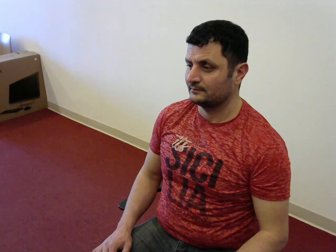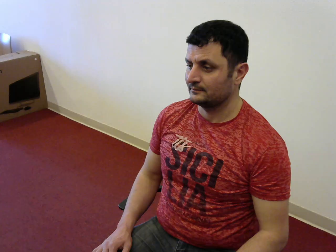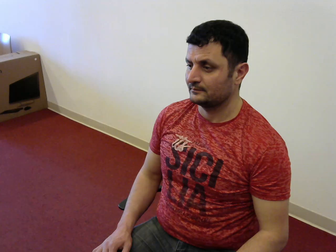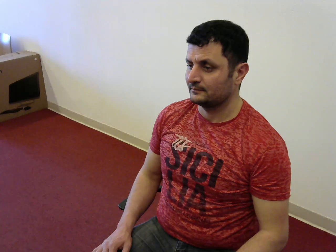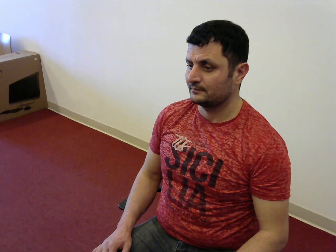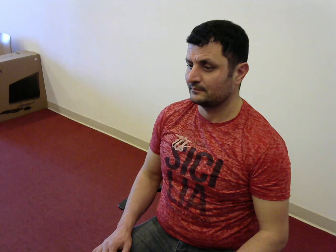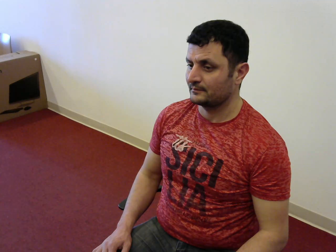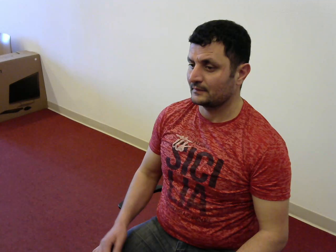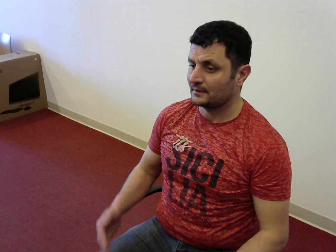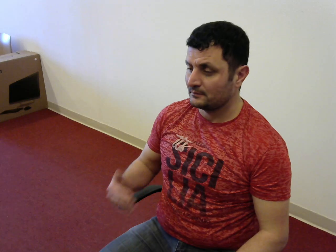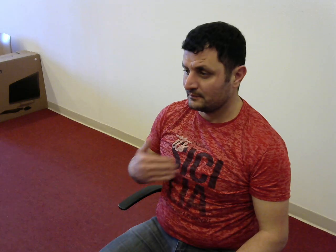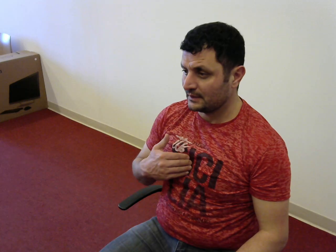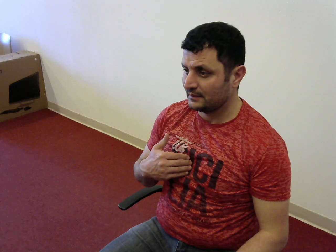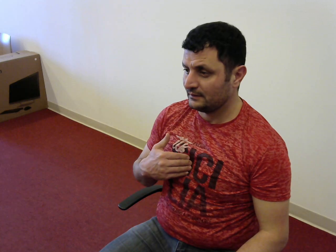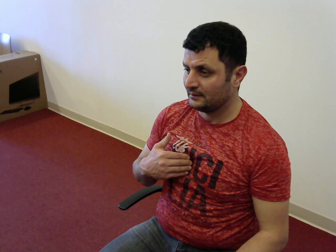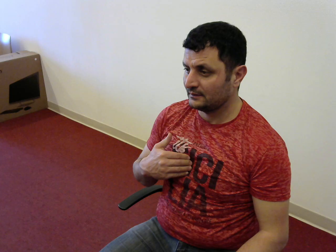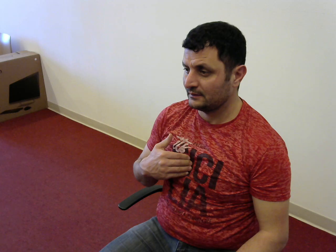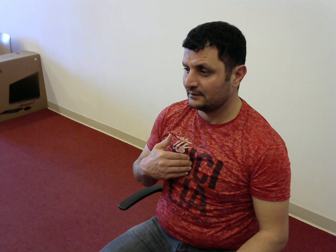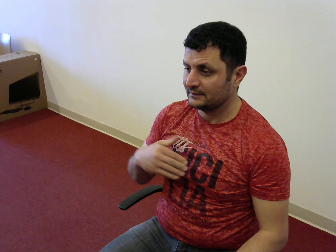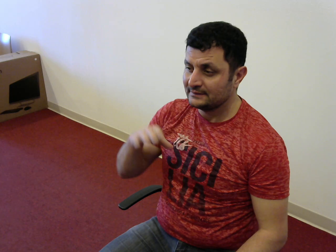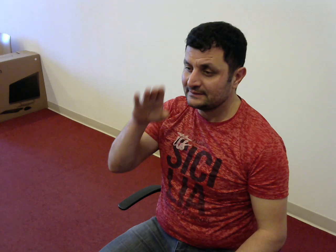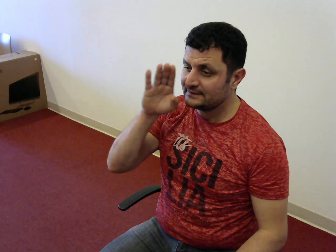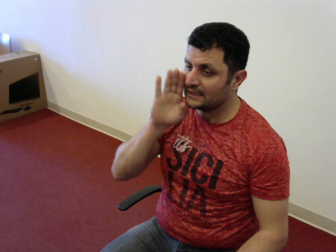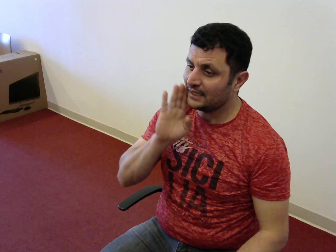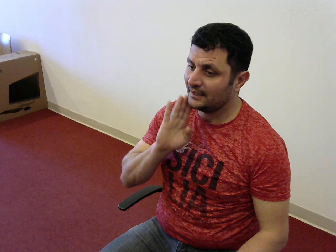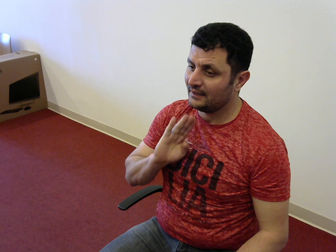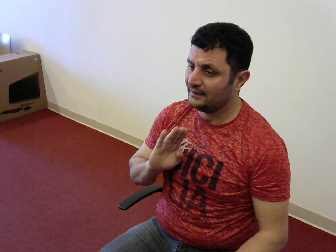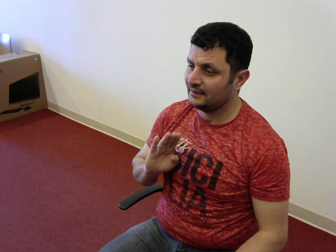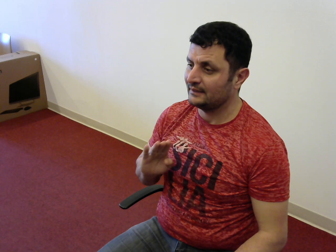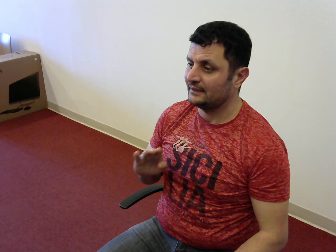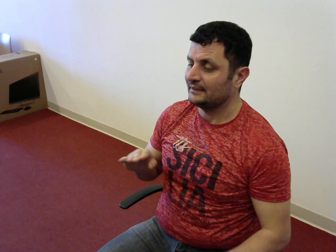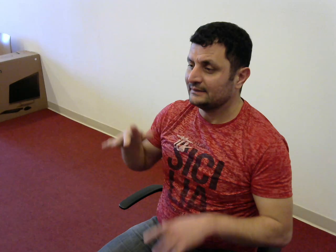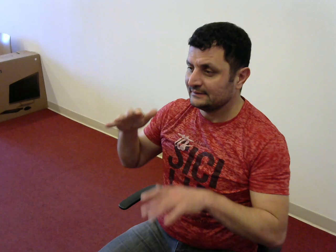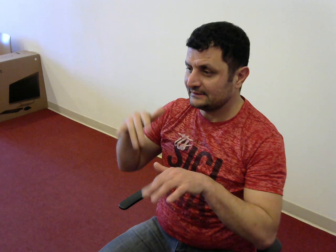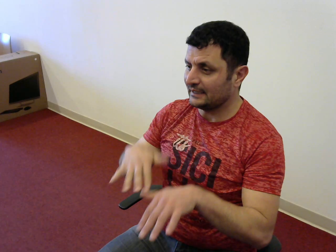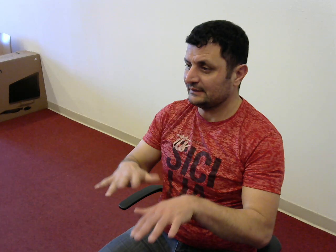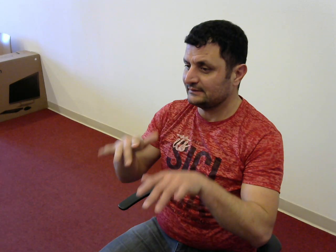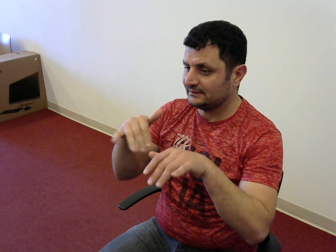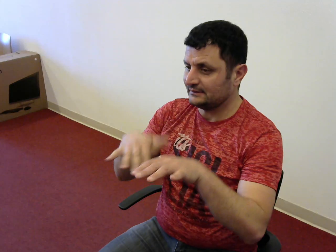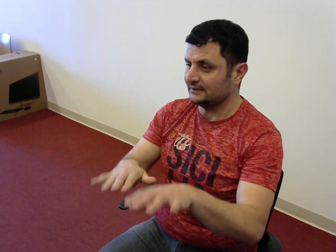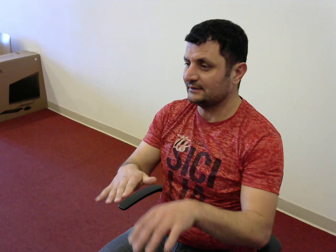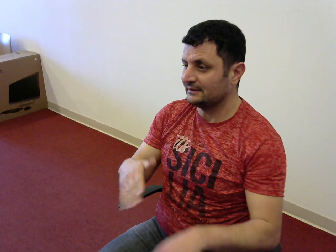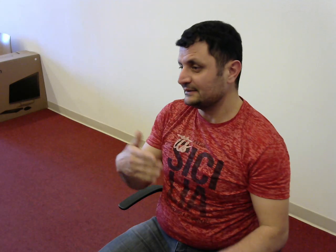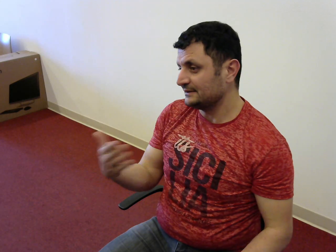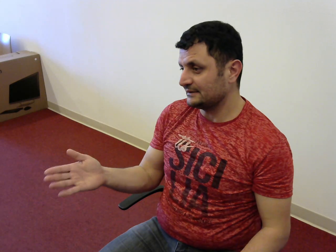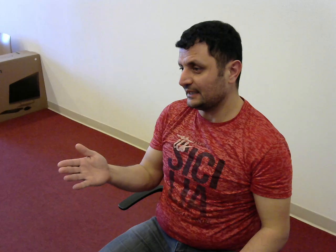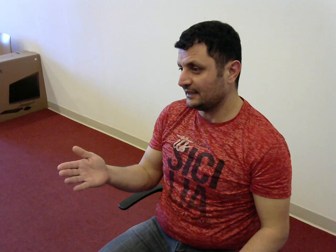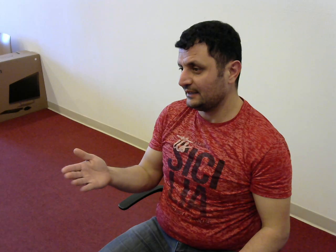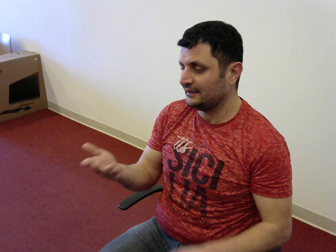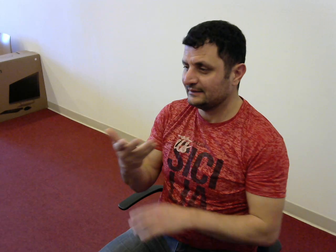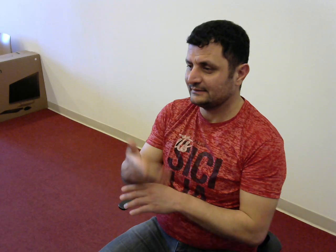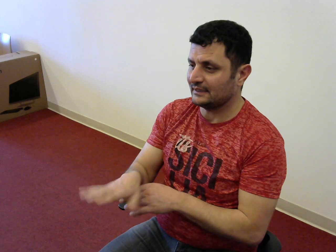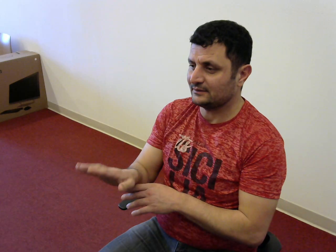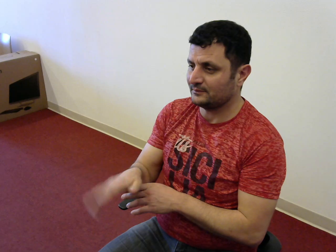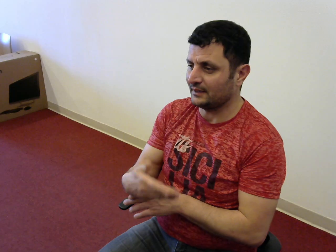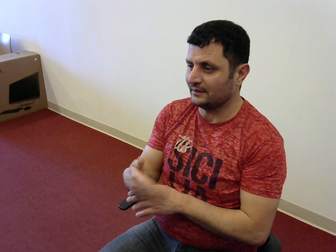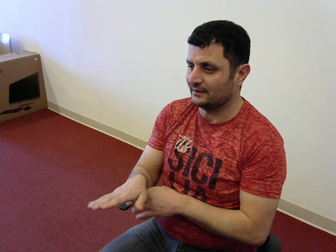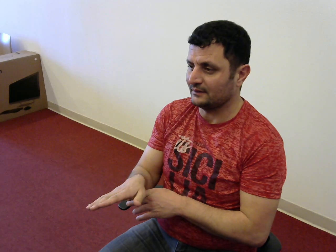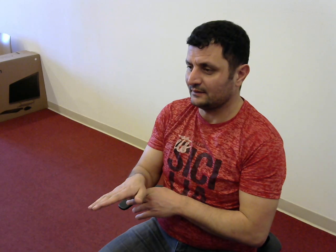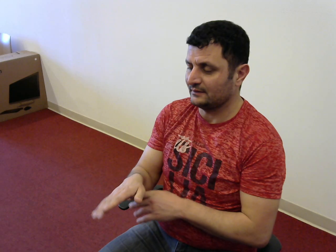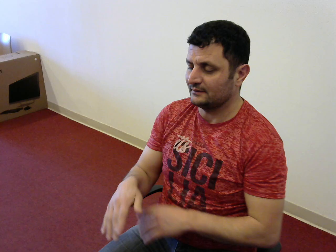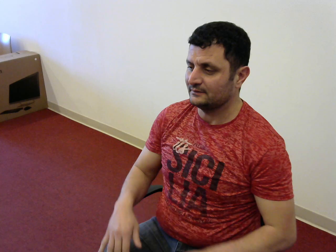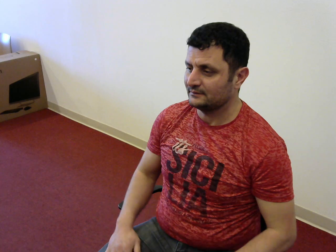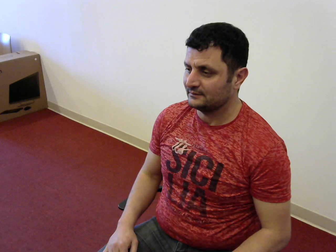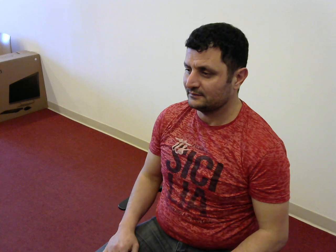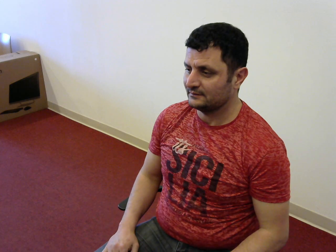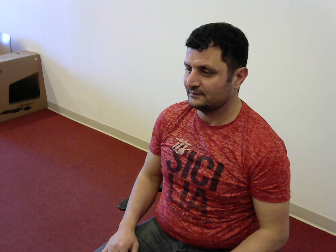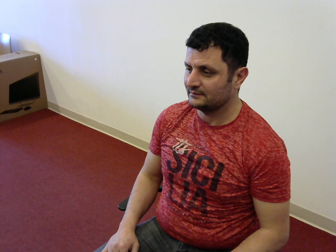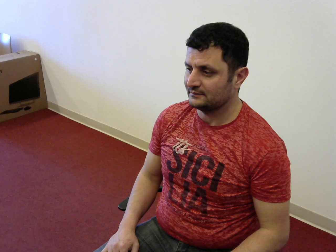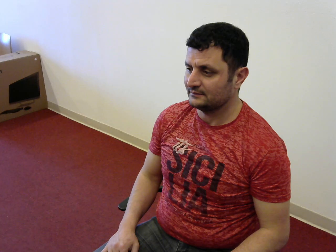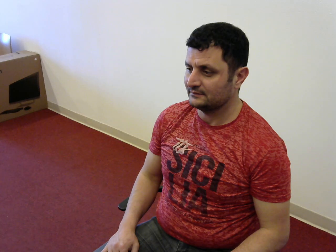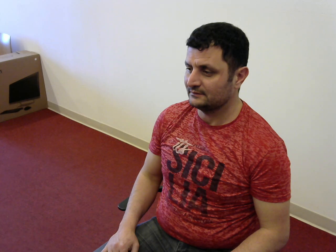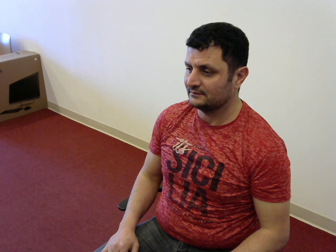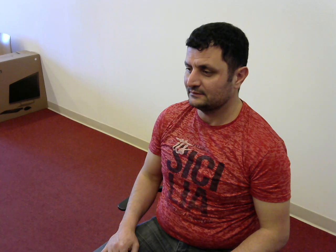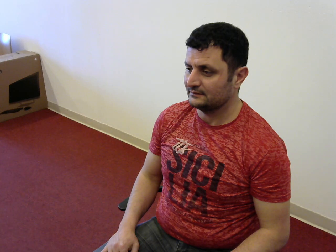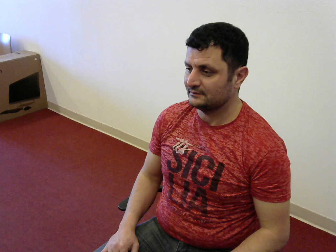Mən səhərlər dənizin kənarında gəzirəm